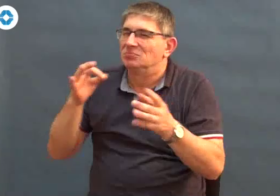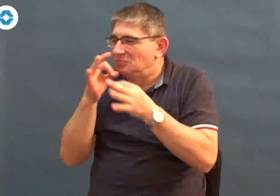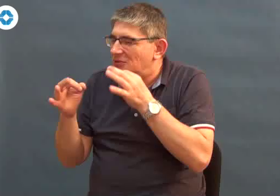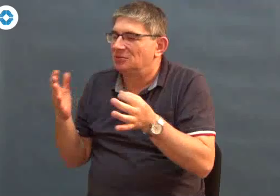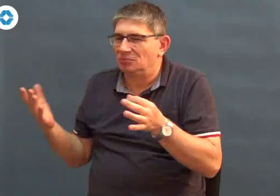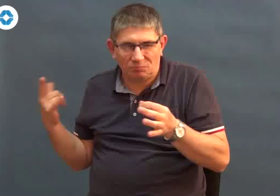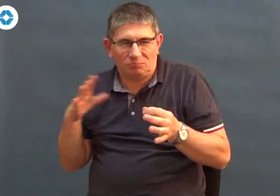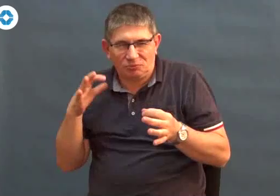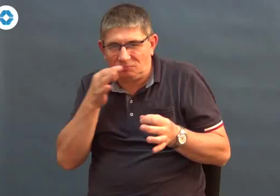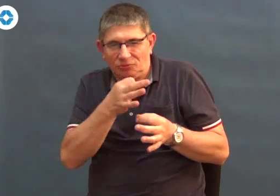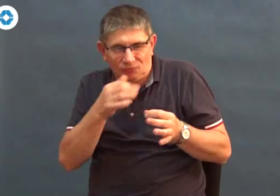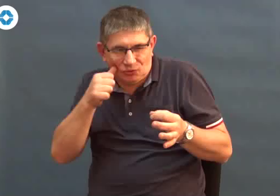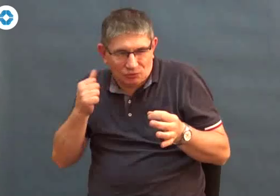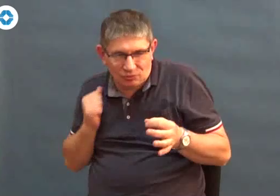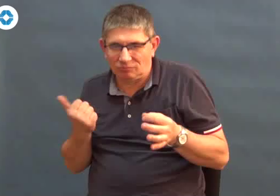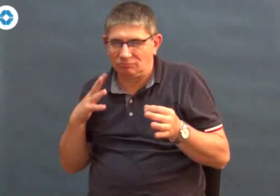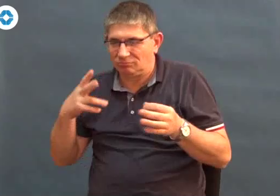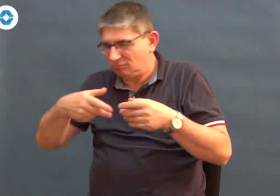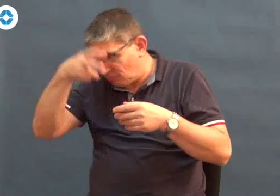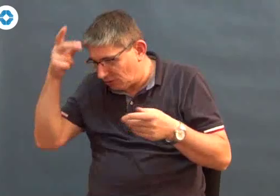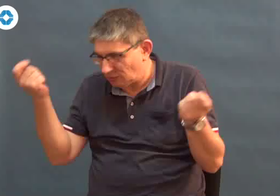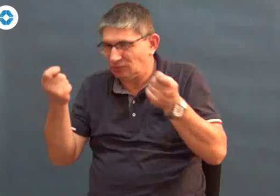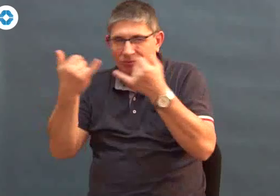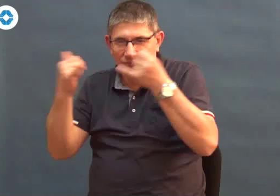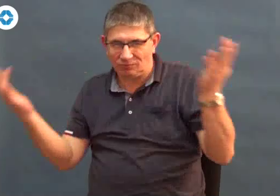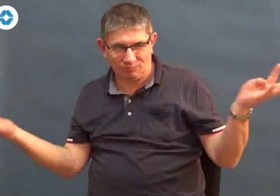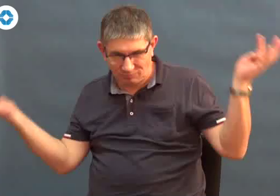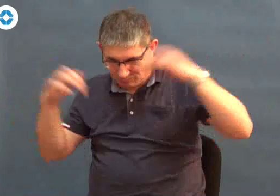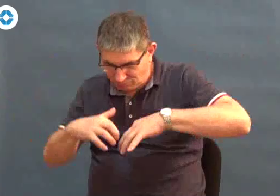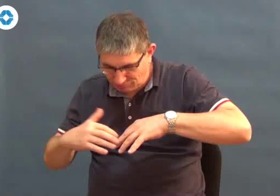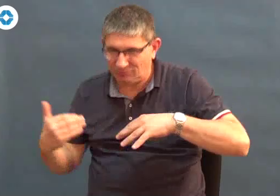Oni opowiadają mu, że wczoraj była straż pożarna, alarm i inne.